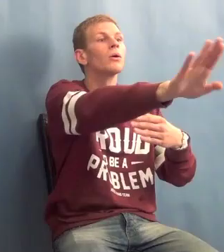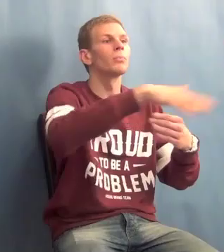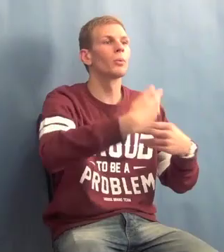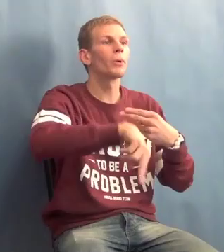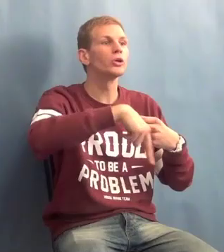Czekaj.